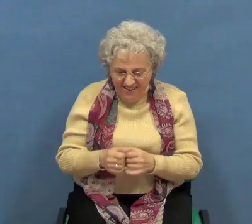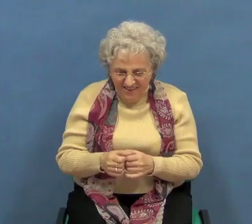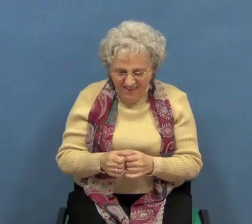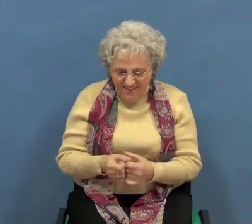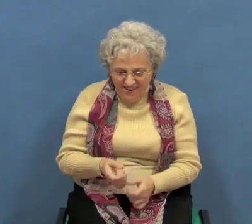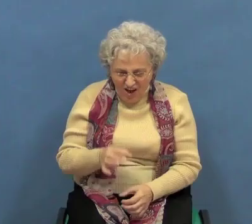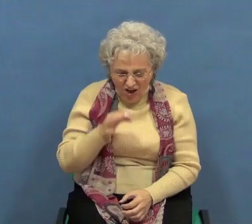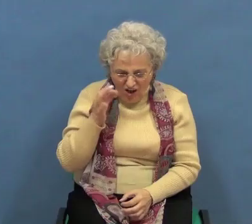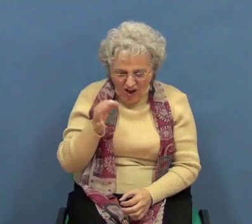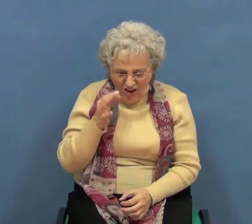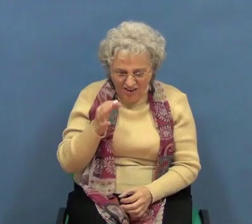Kot.